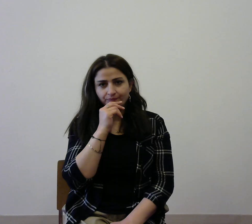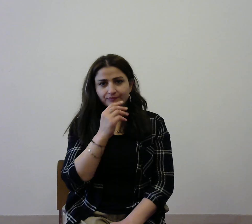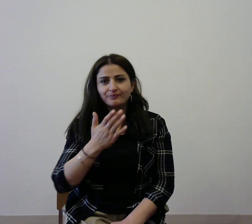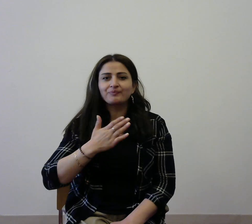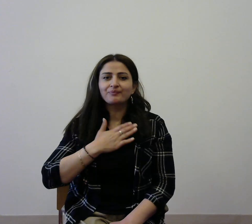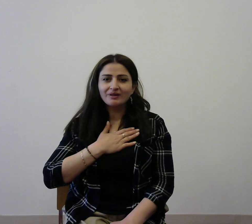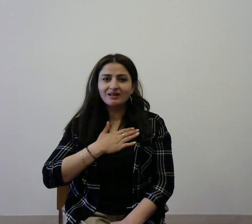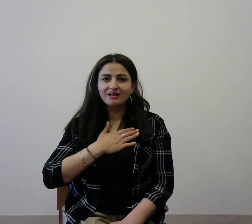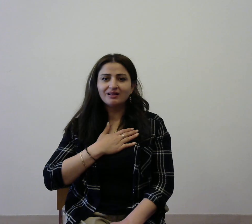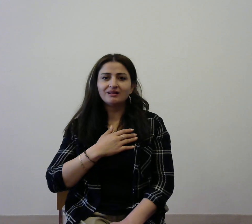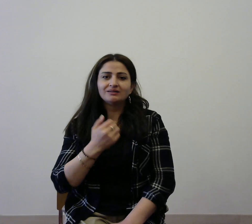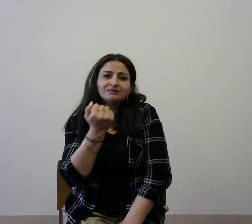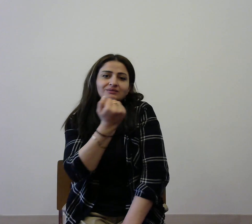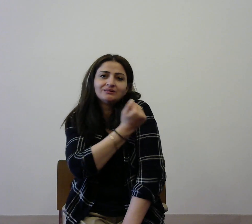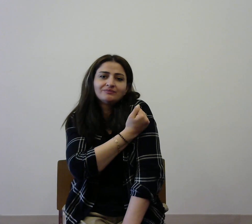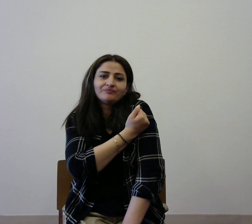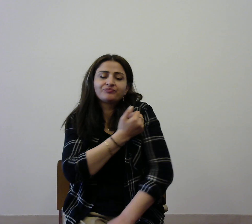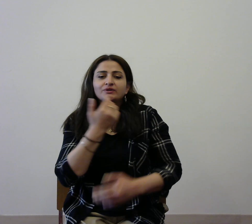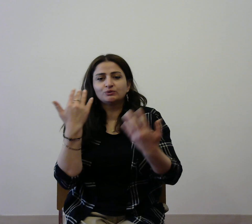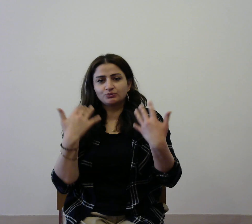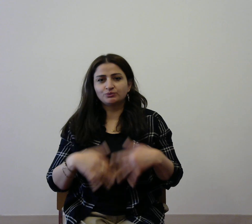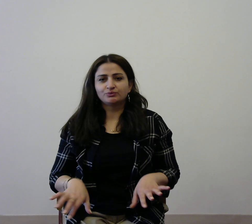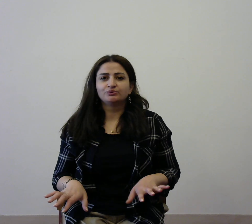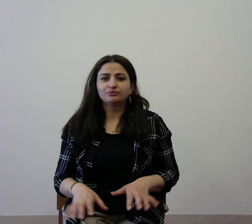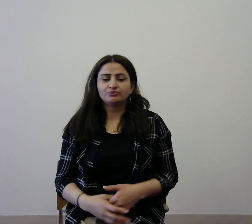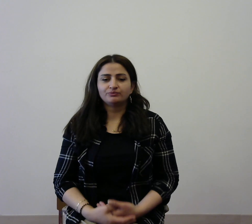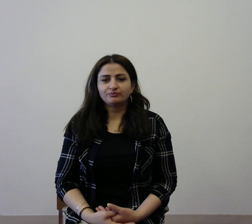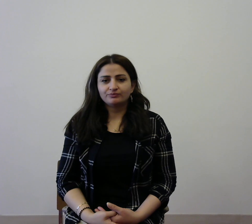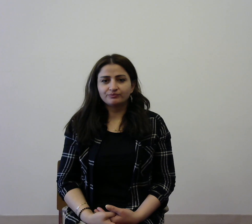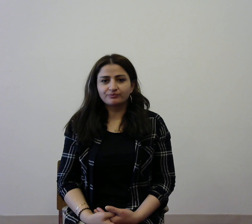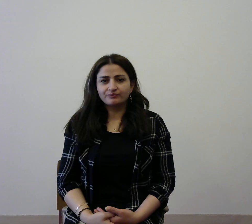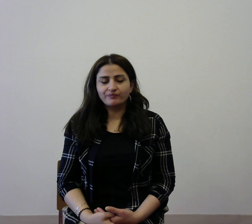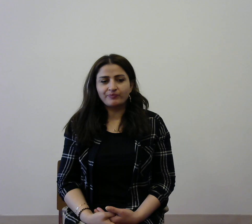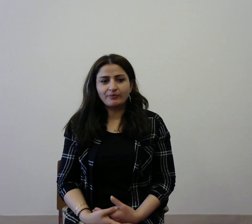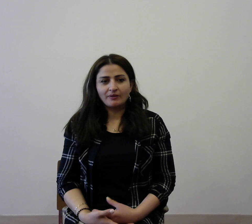Mən vaksin vurdurmuşam